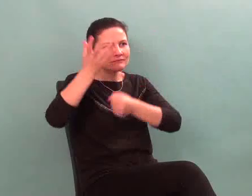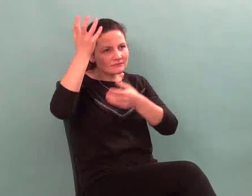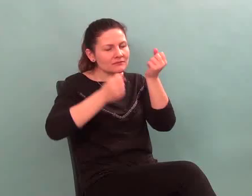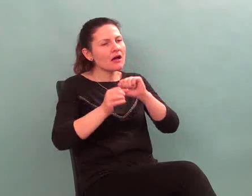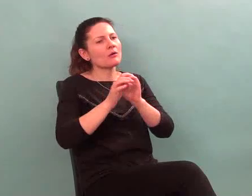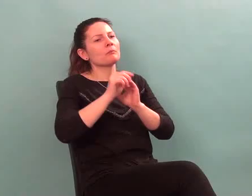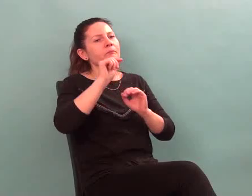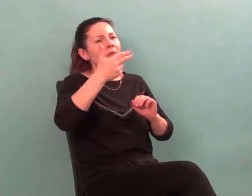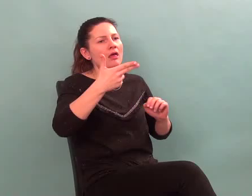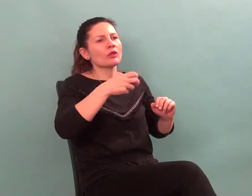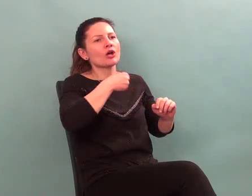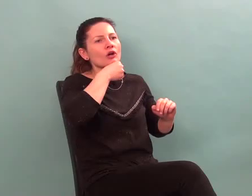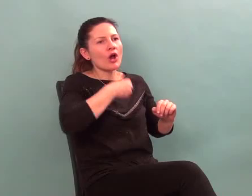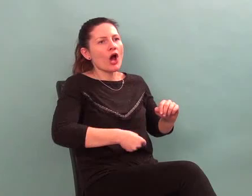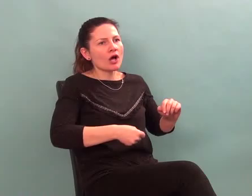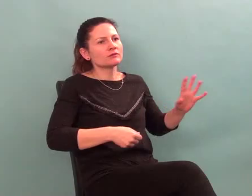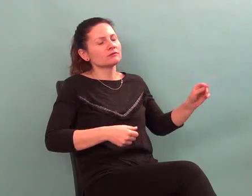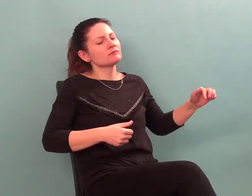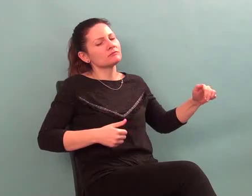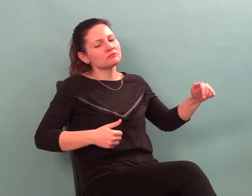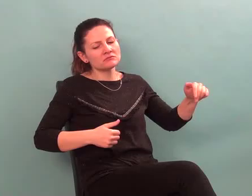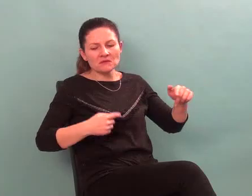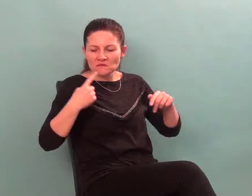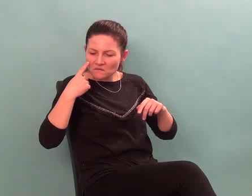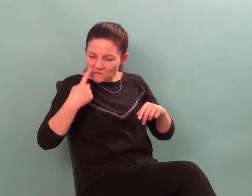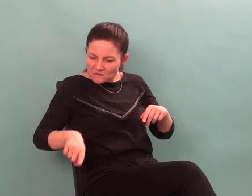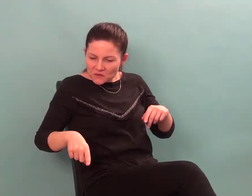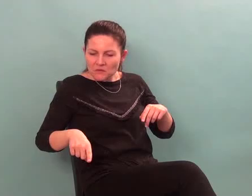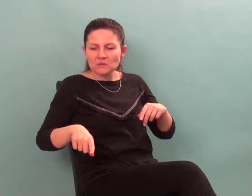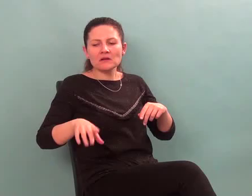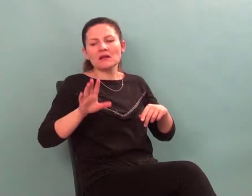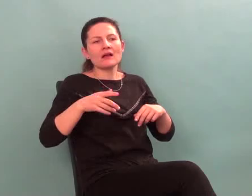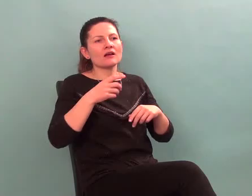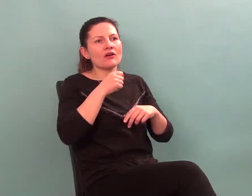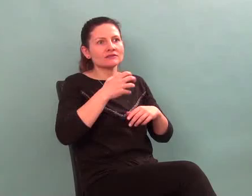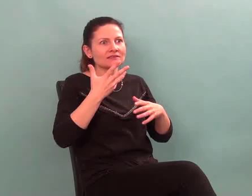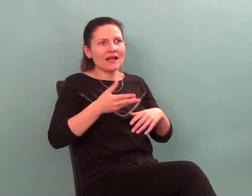W tym momencie przychodzi pan razem z kozą, zauważa kosze, a koza chce je zjeść.